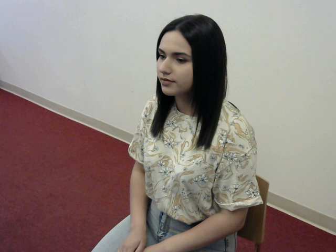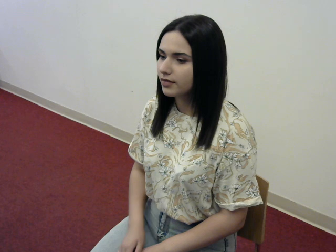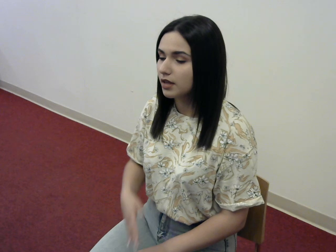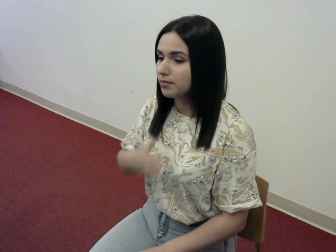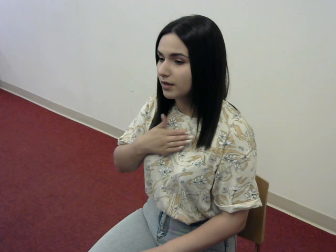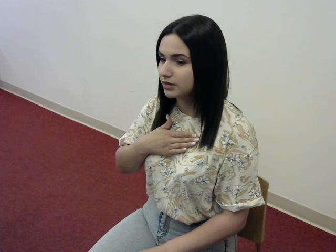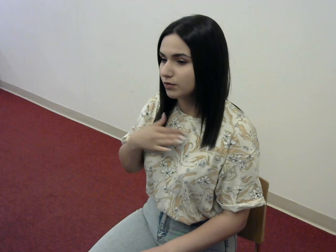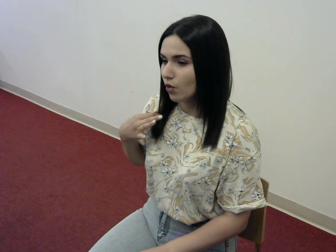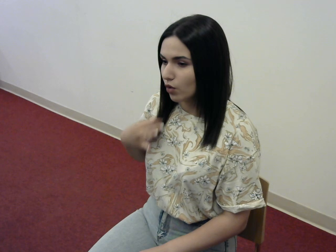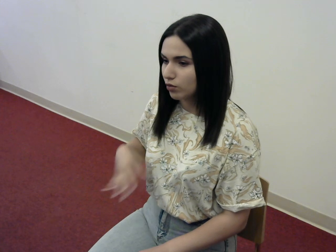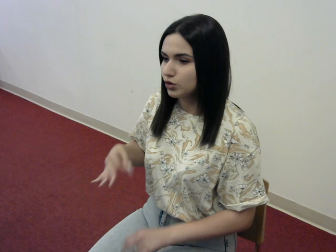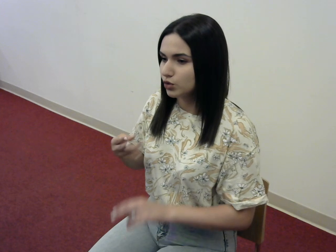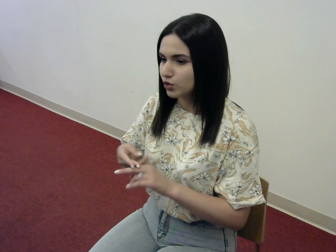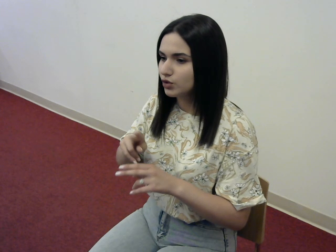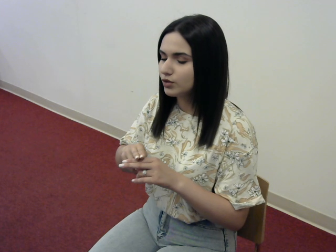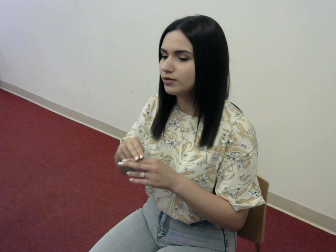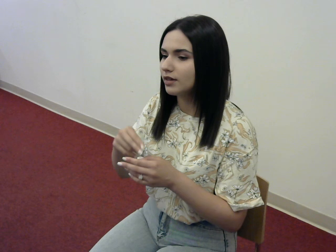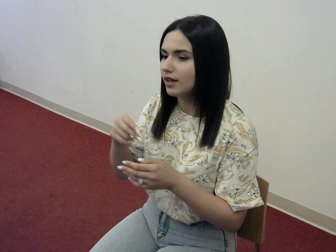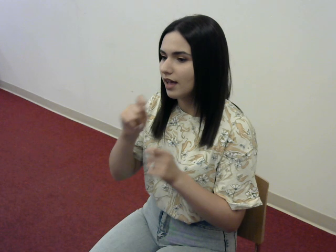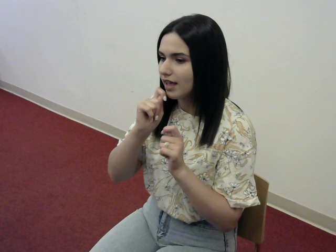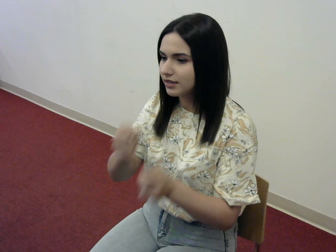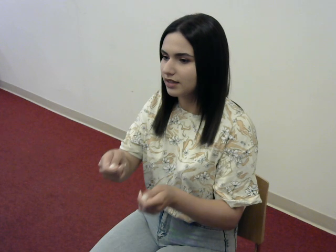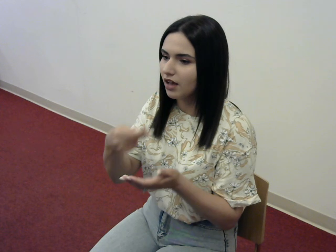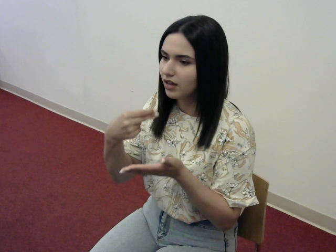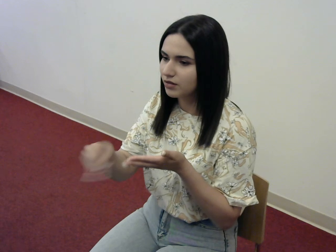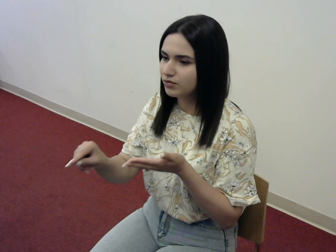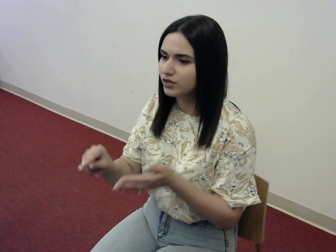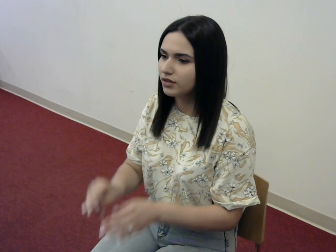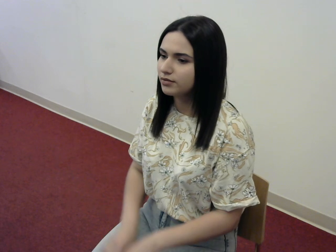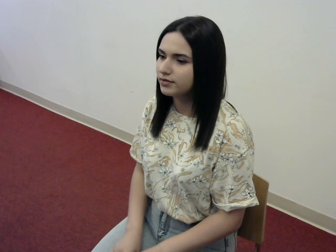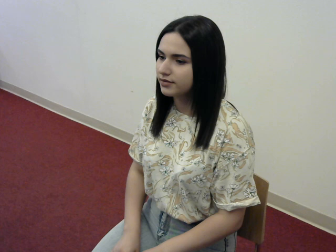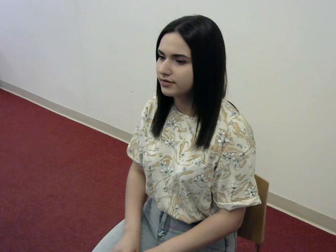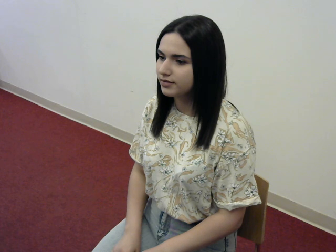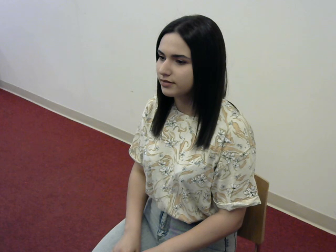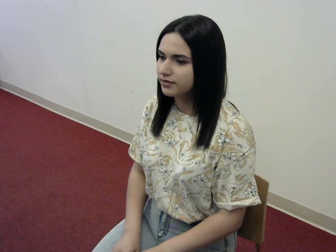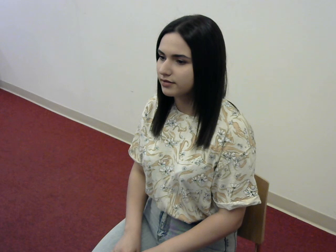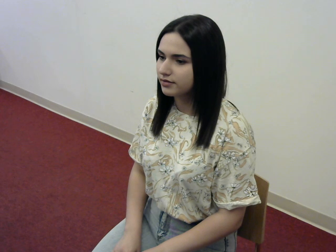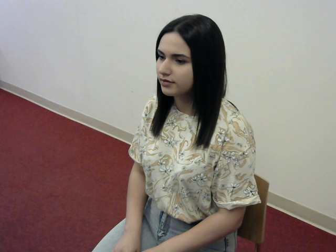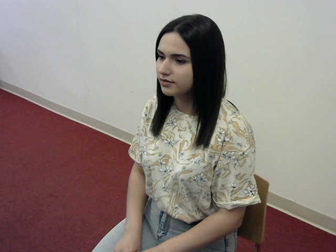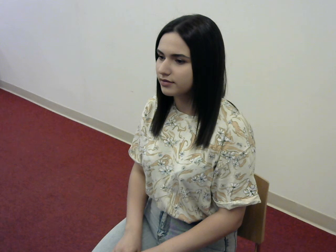Mən oğlum üçün hədiyyə almışam